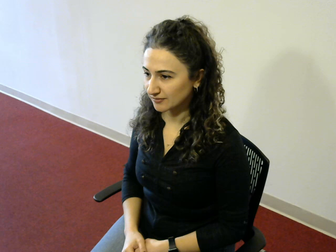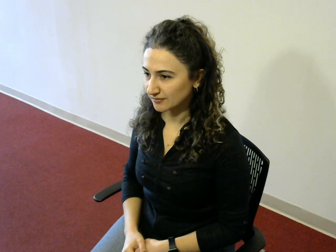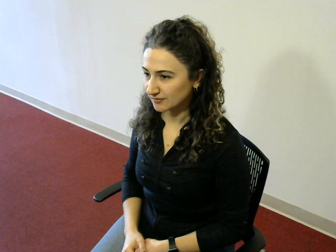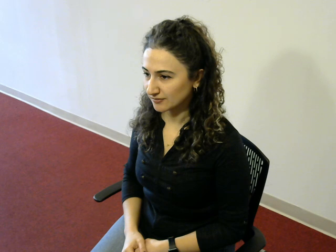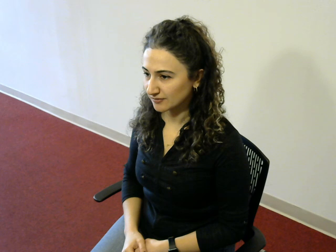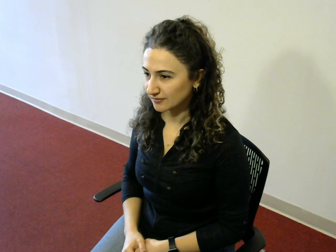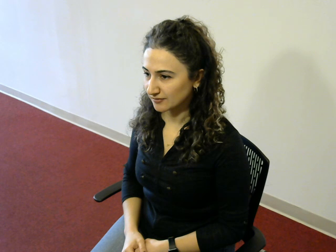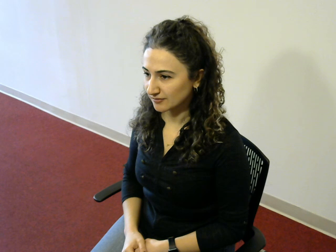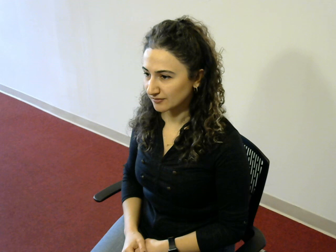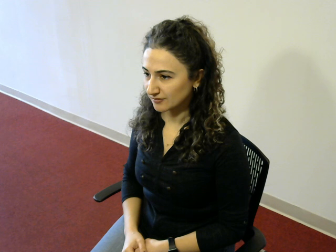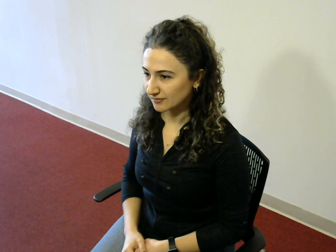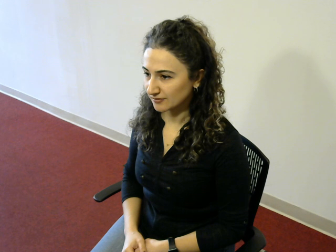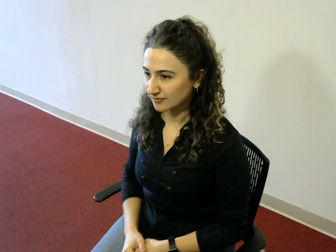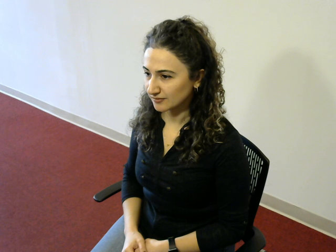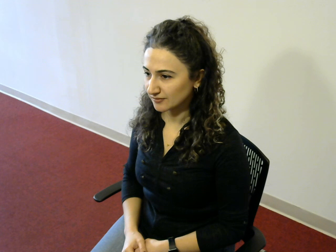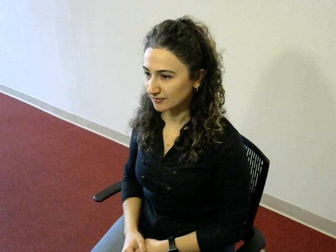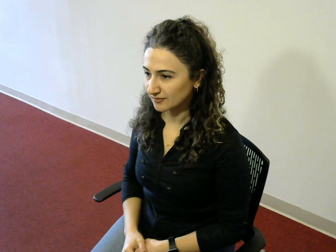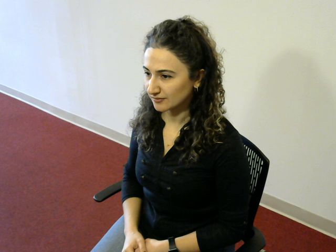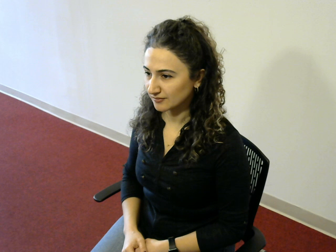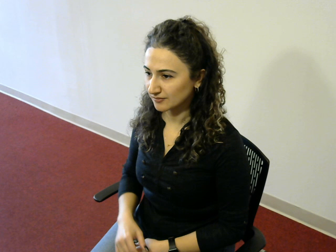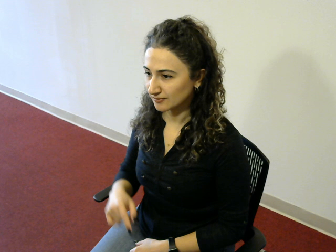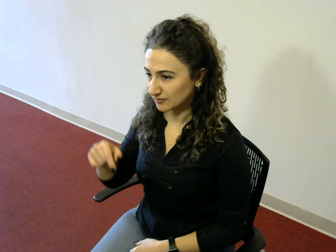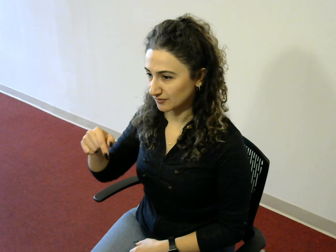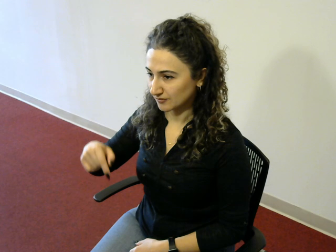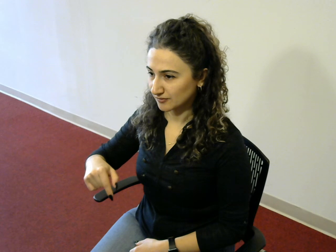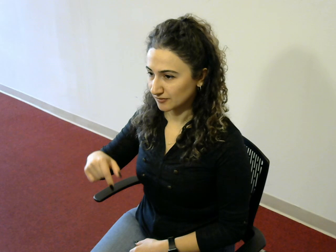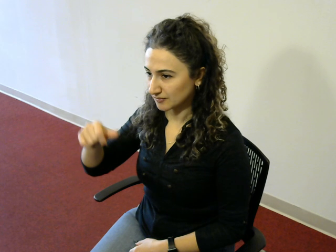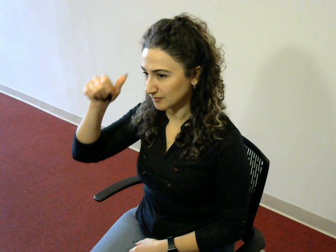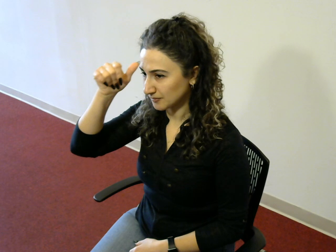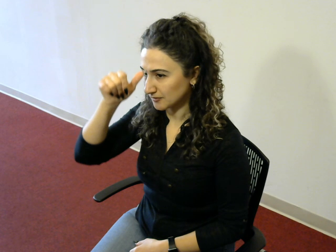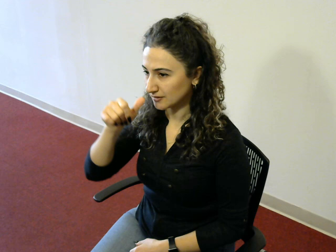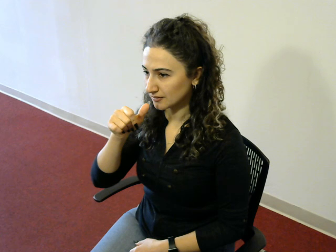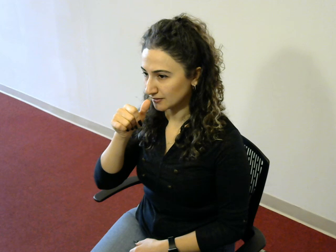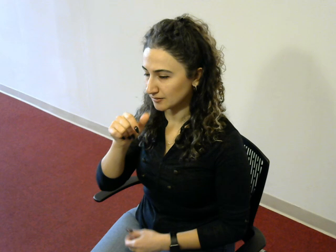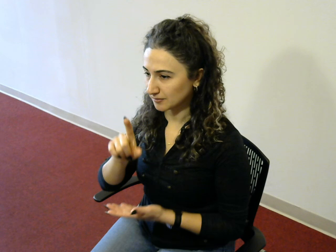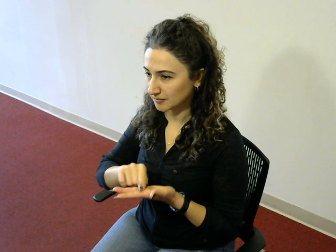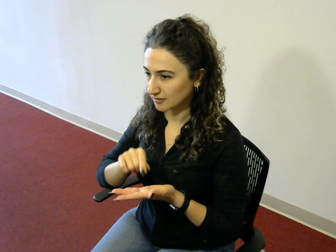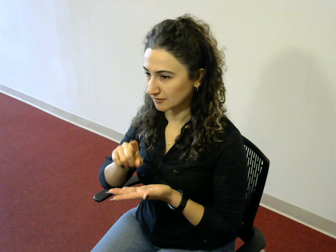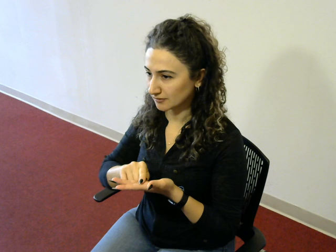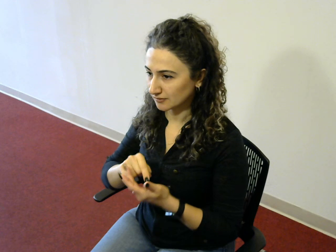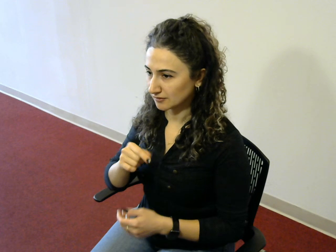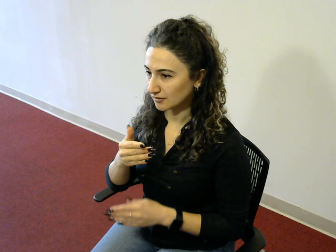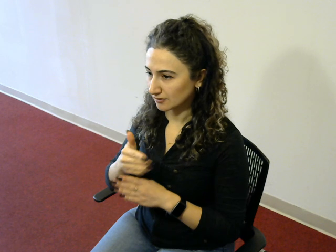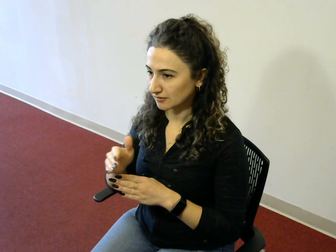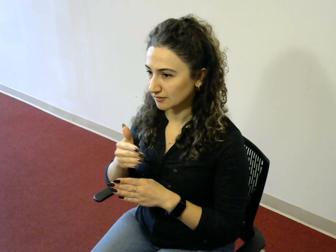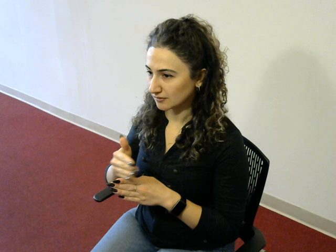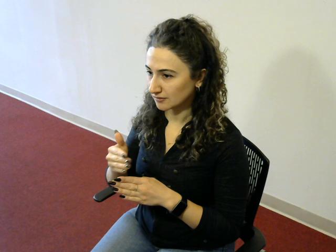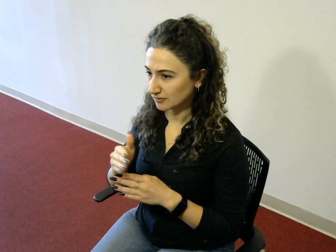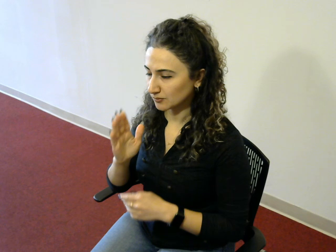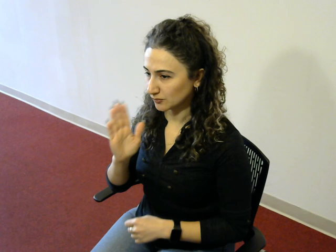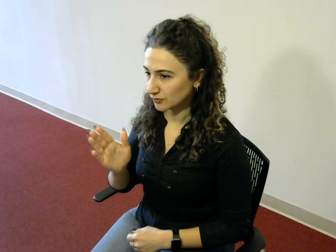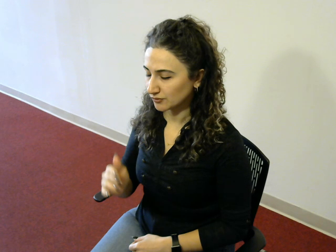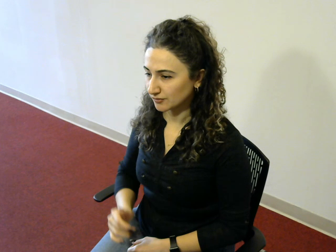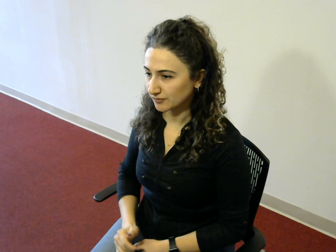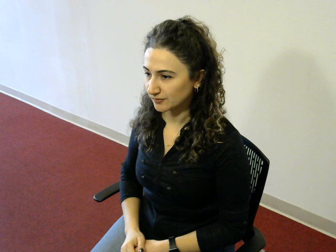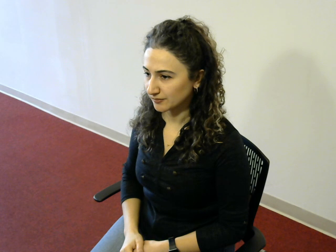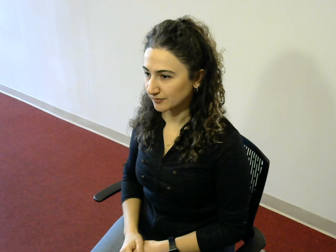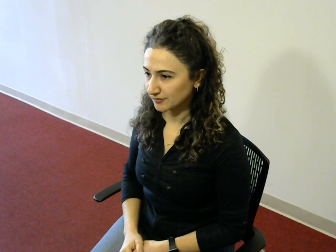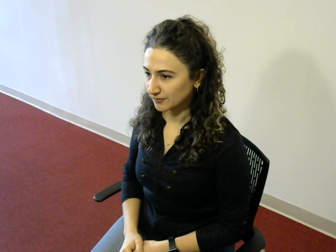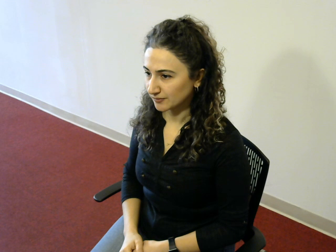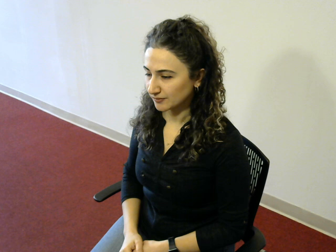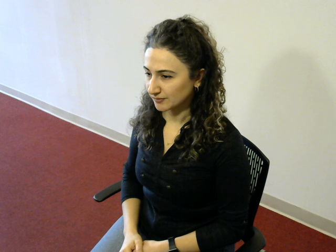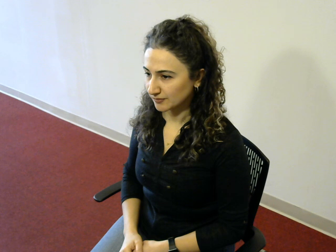Bu ay pensiyalar gecikəcək